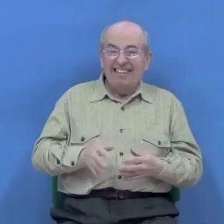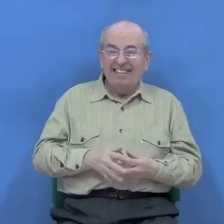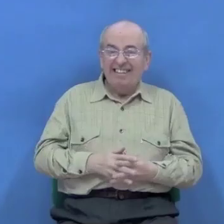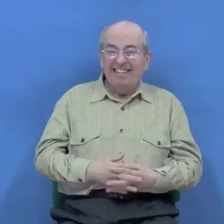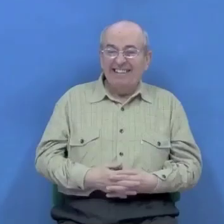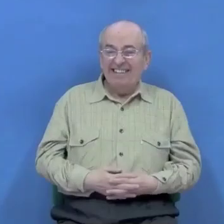Już.